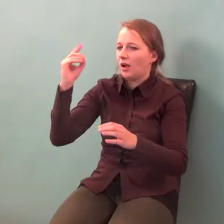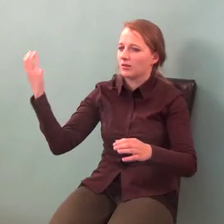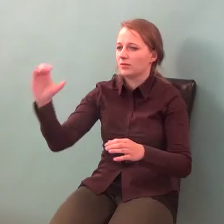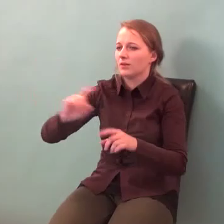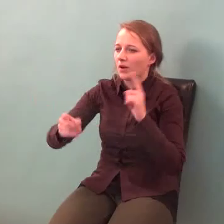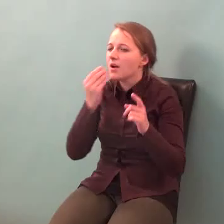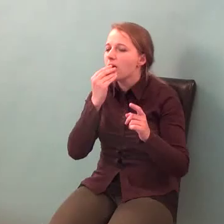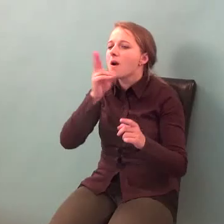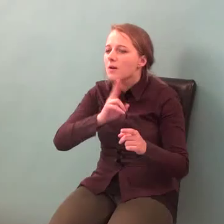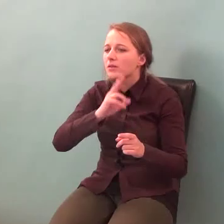Wstawiono znak, że nie wolno jeść, lizać lodów.